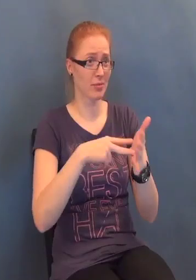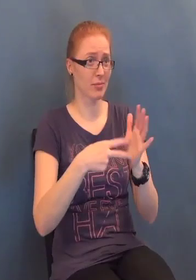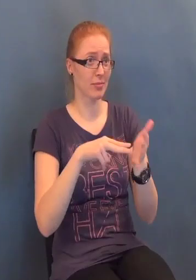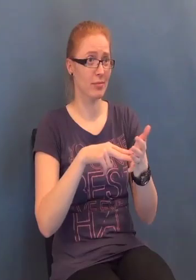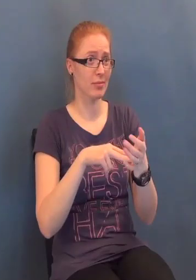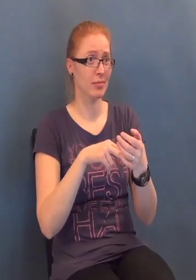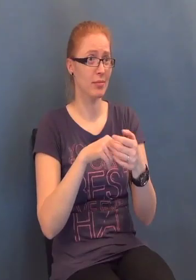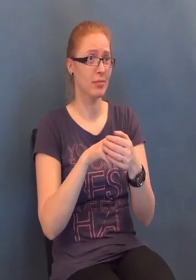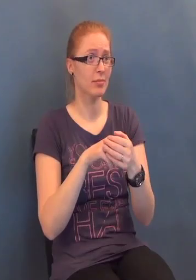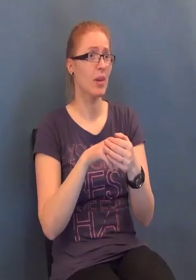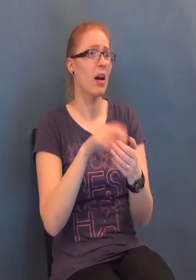Dwa razy taniec?